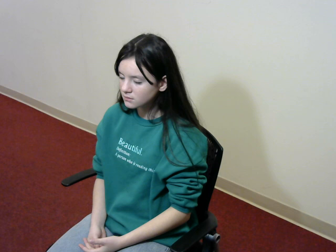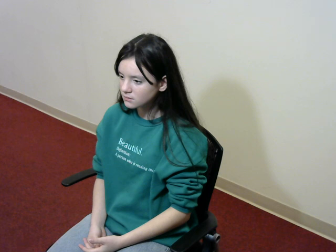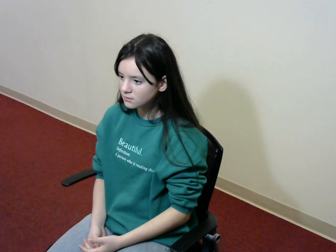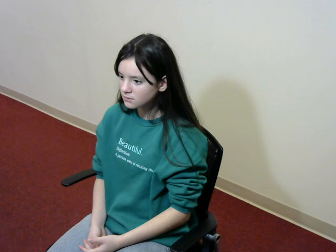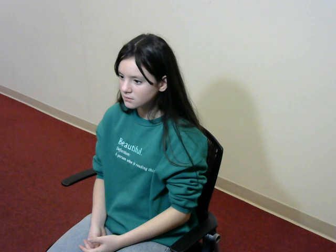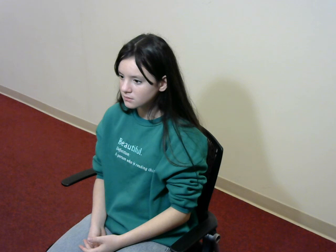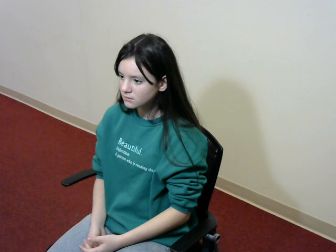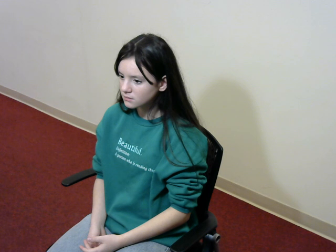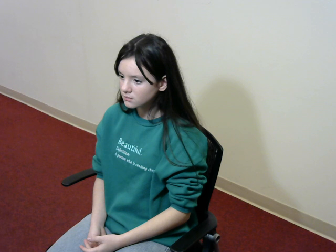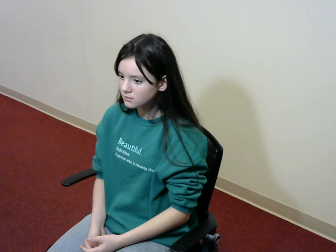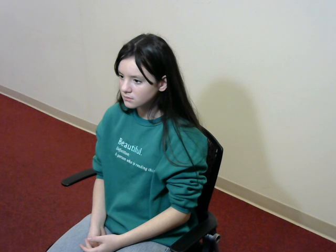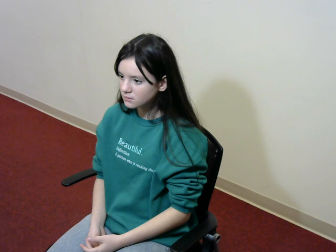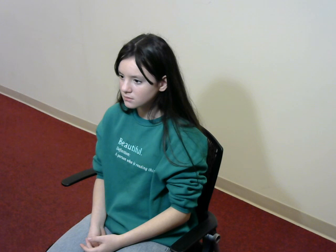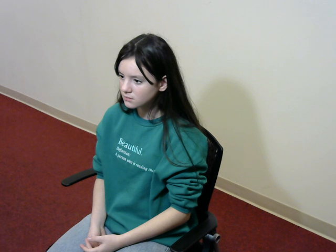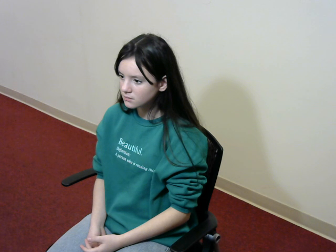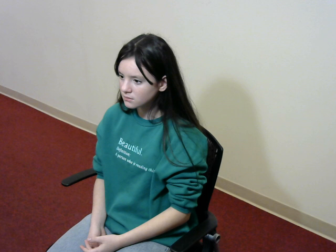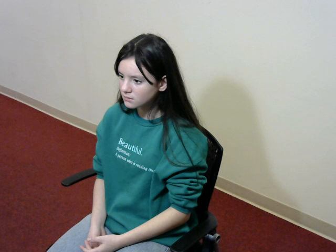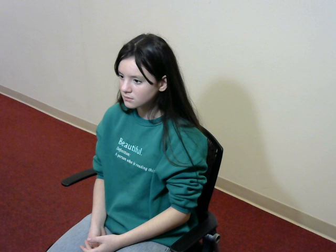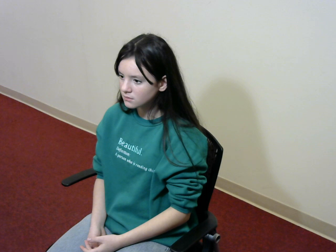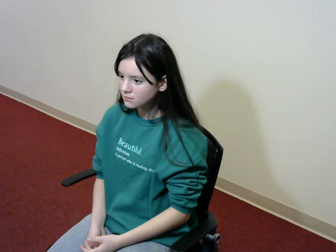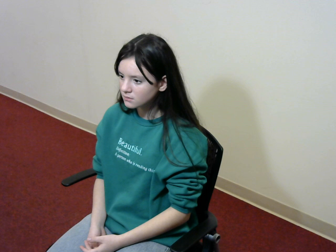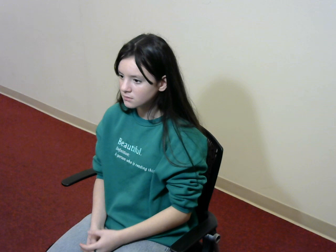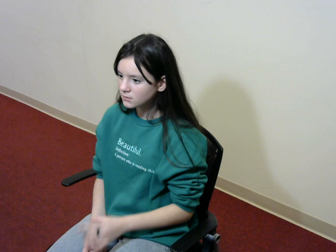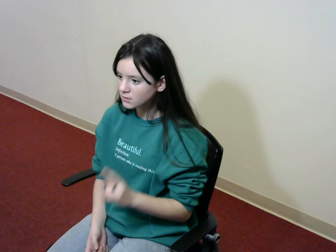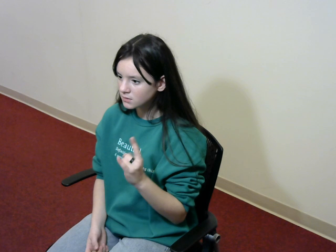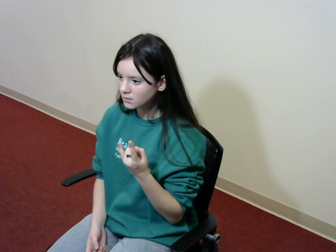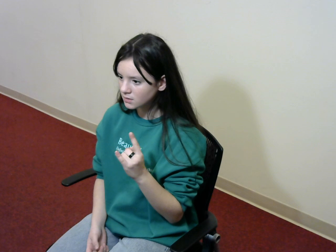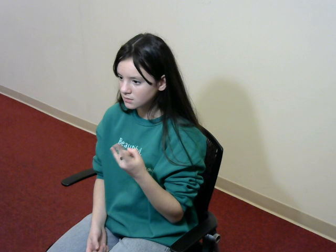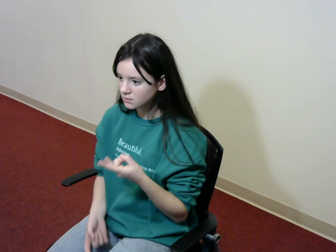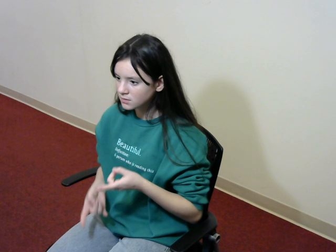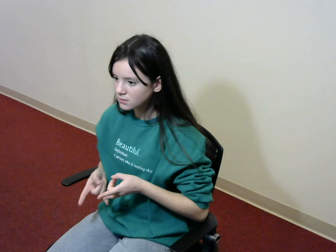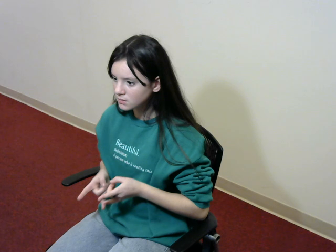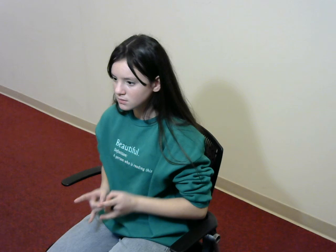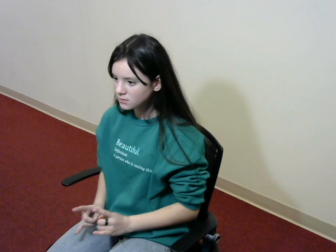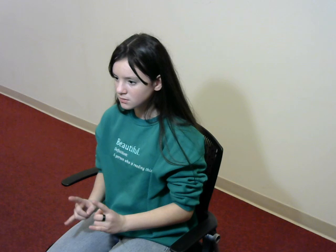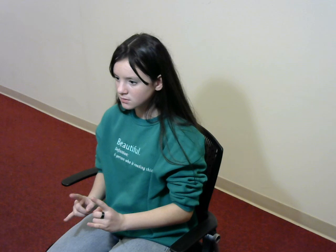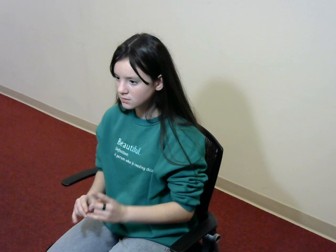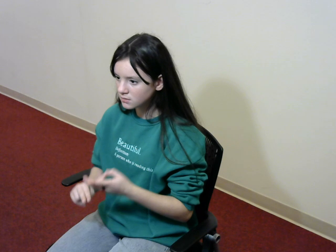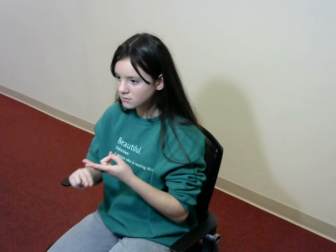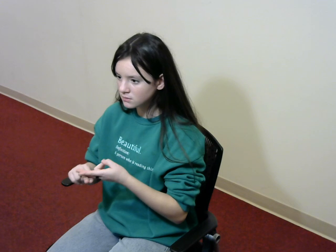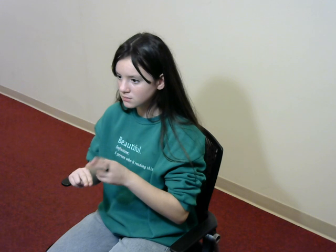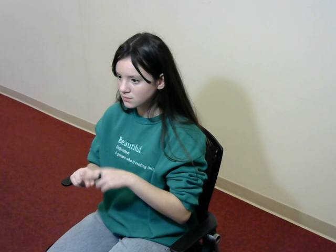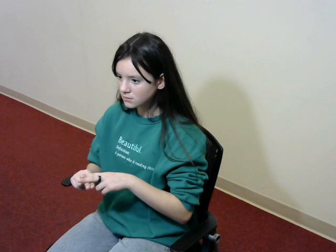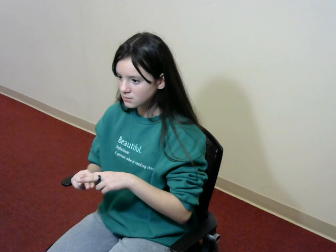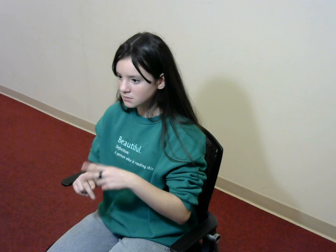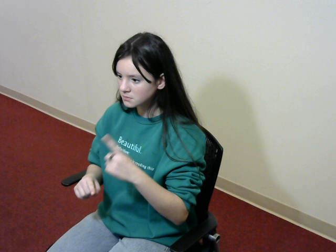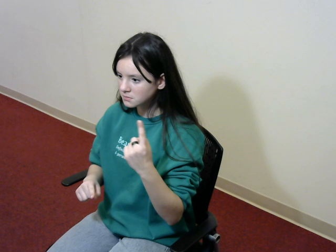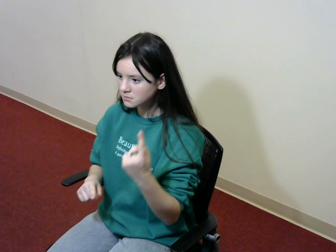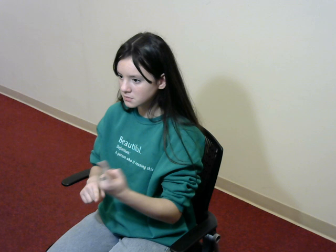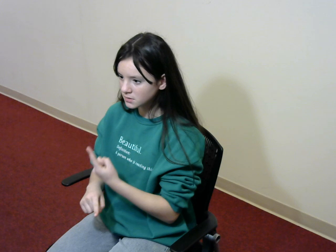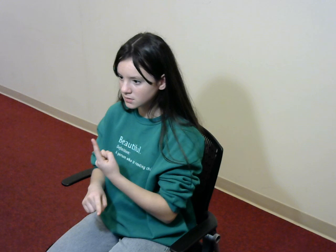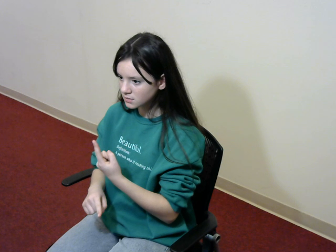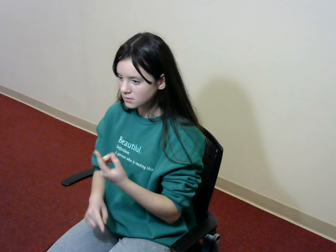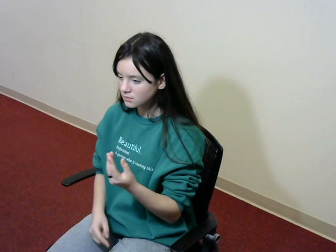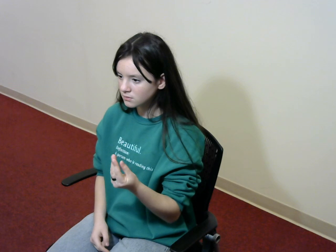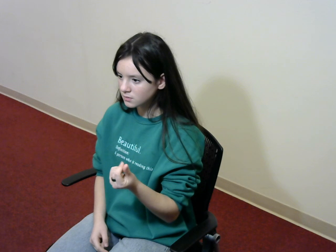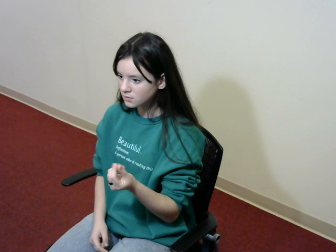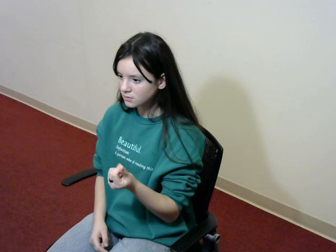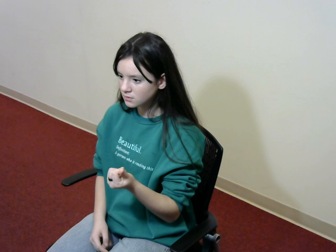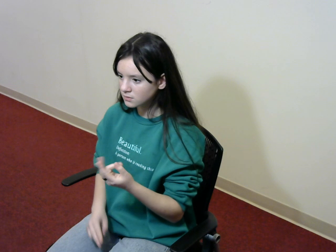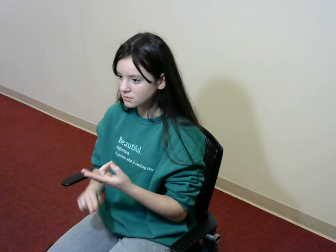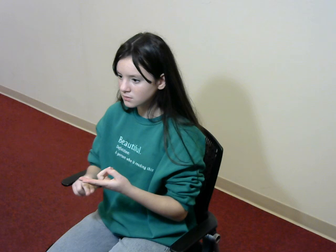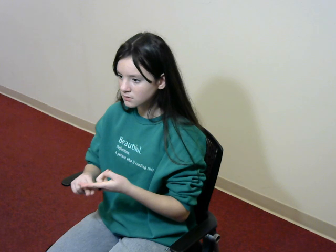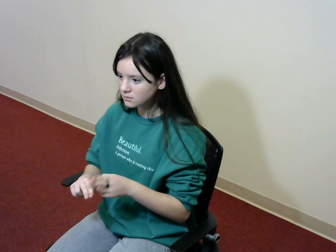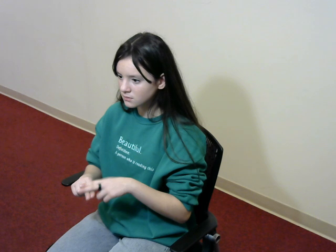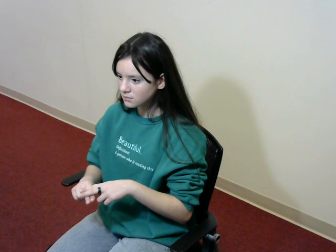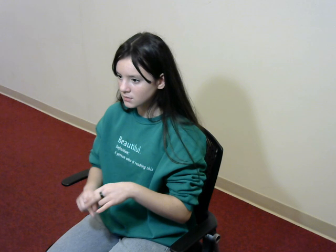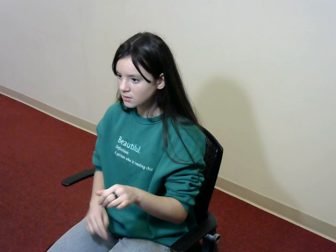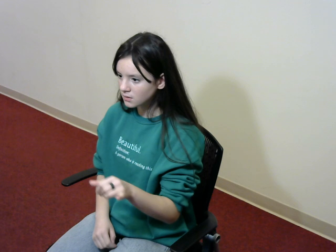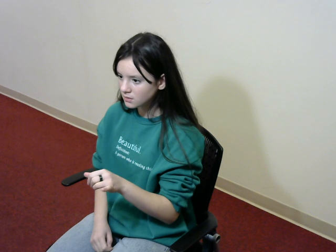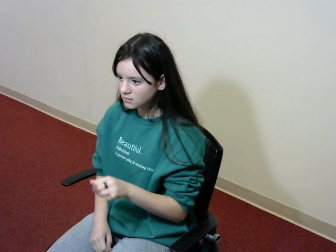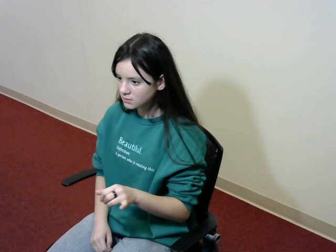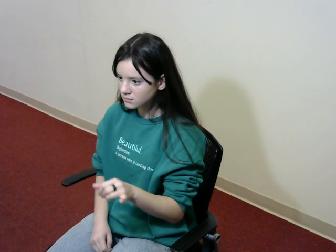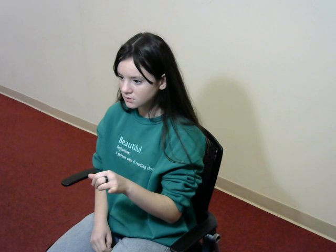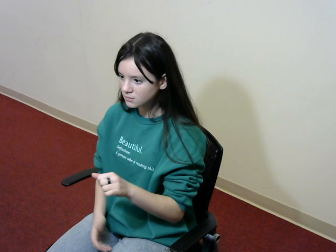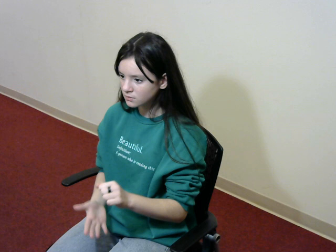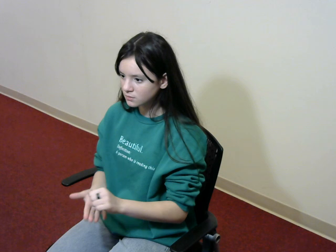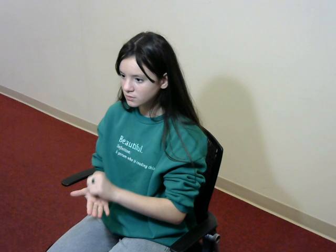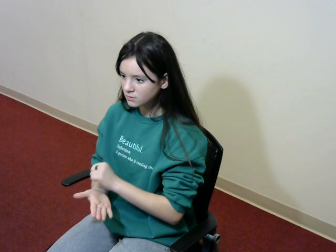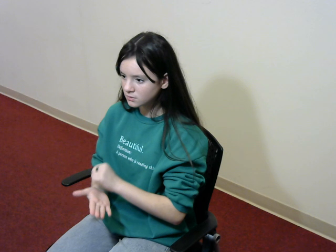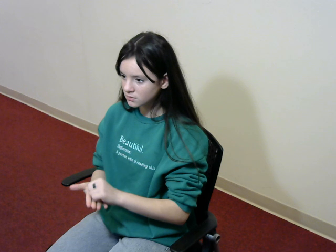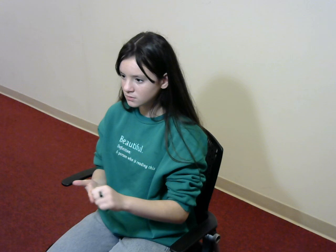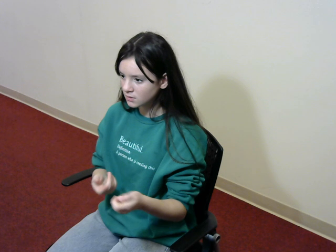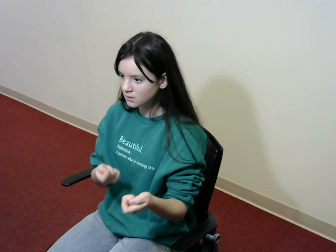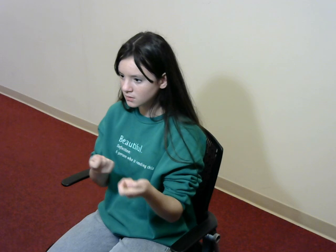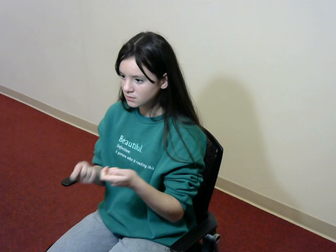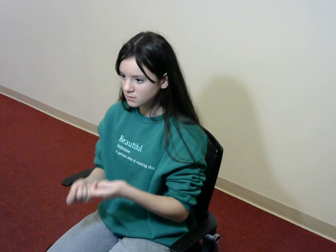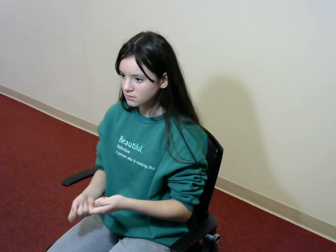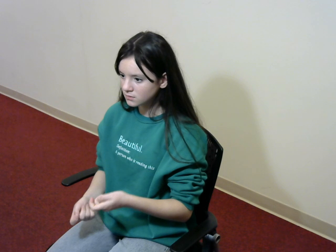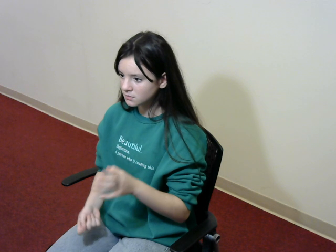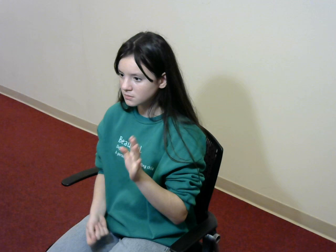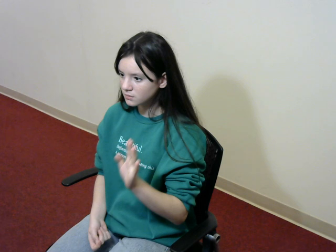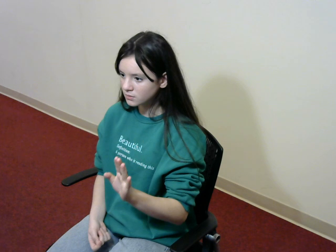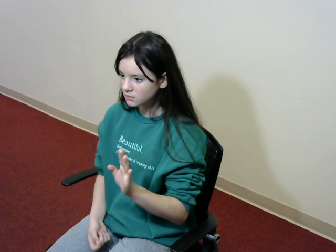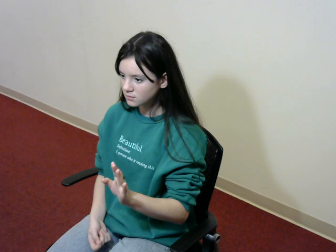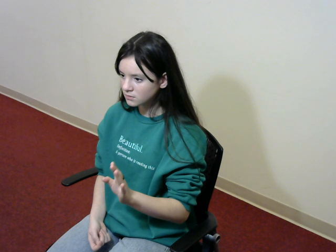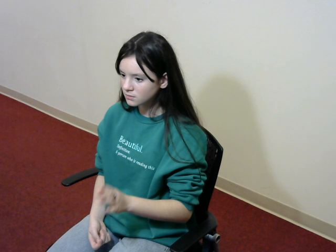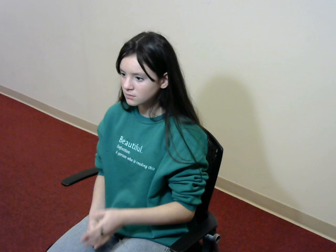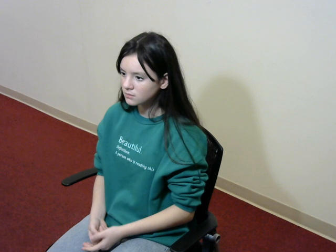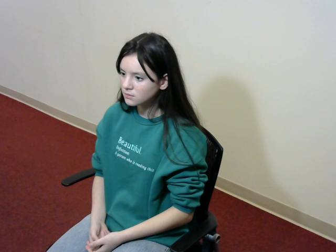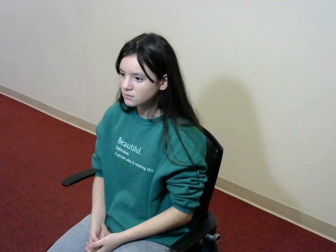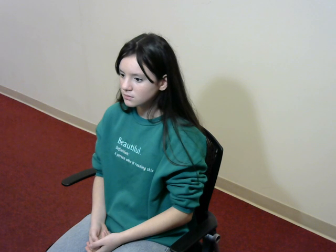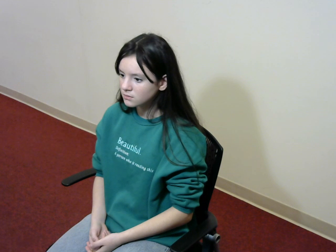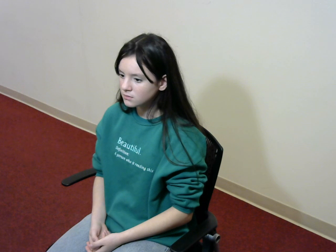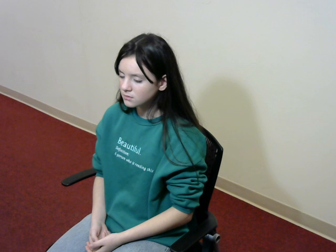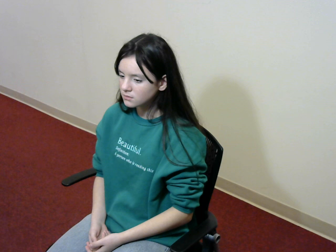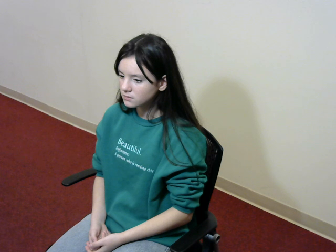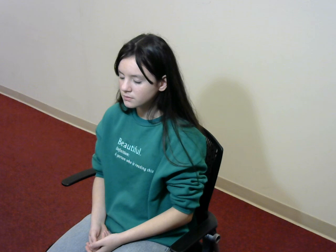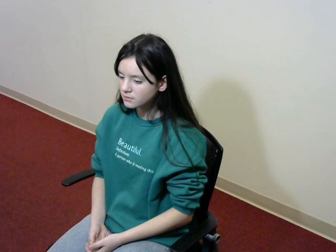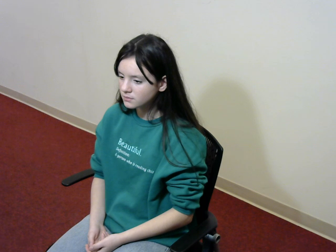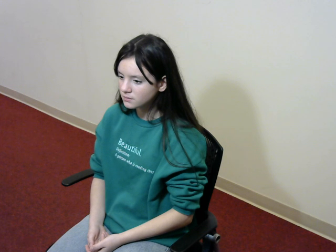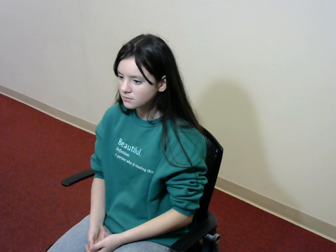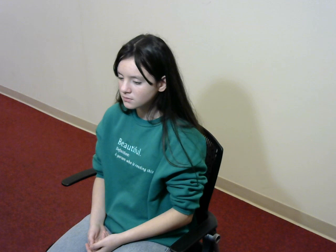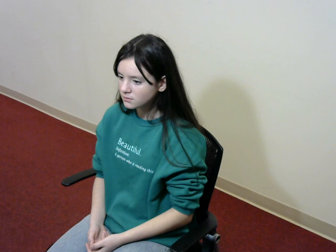Uşağın doğulmasına görə birdəfəlik müavinət üçün hansı sənədləri gətirməliyəm?